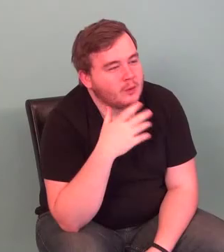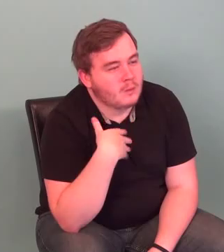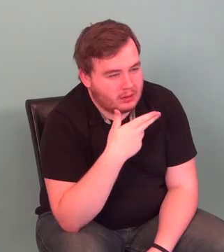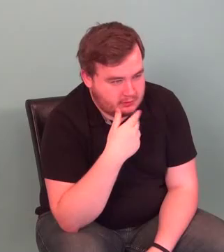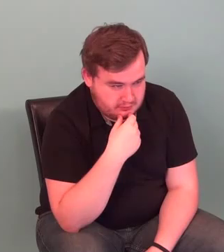Weekend.